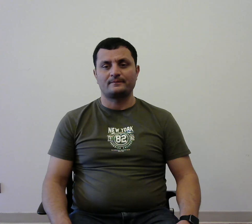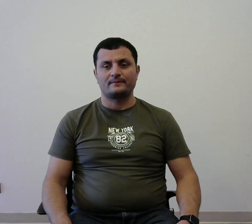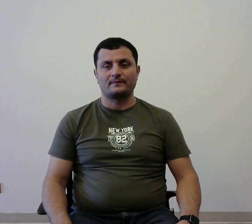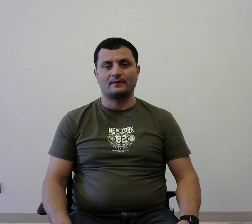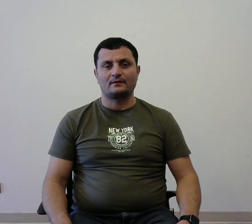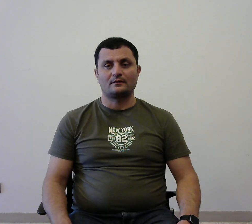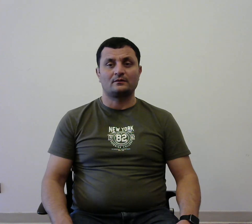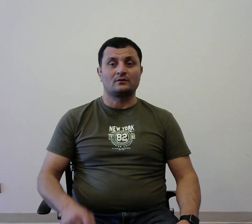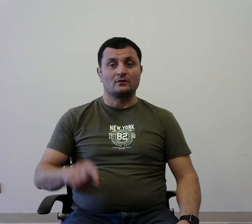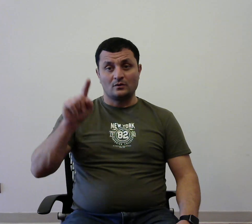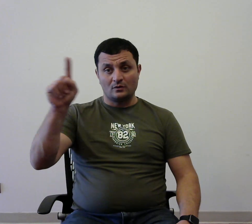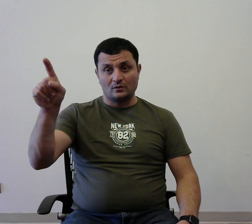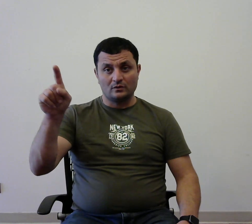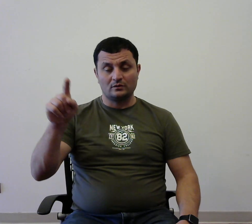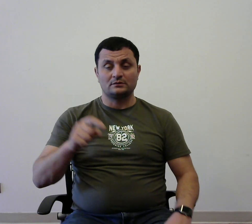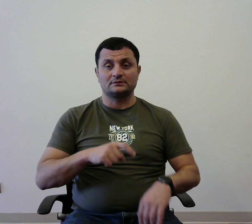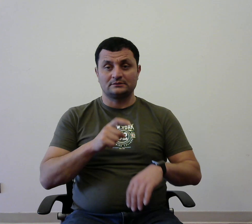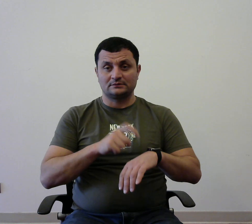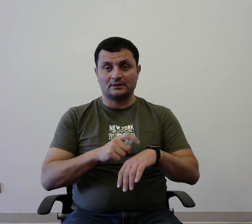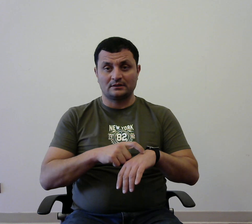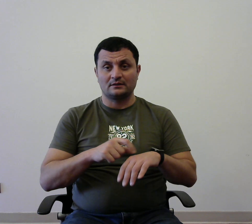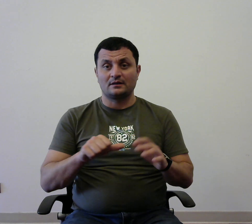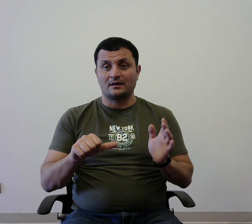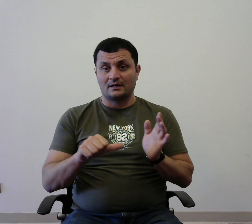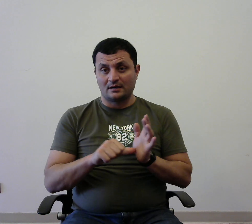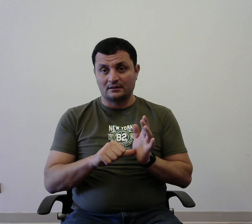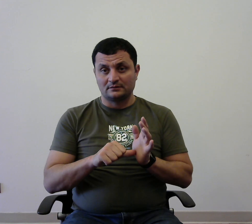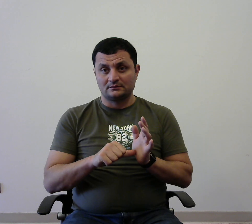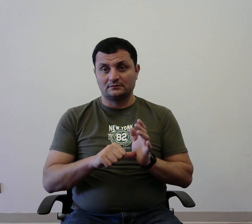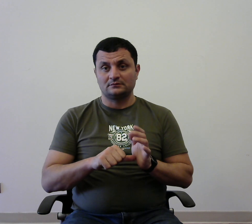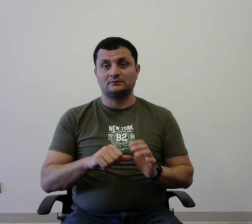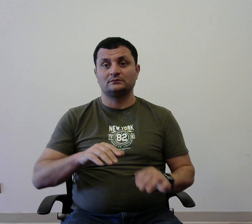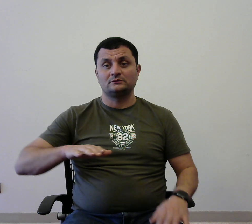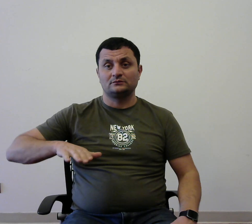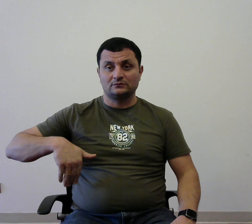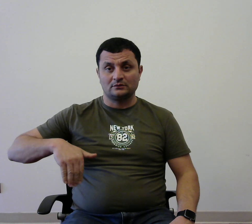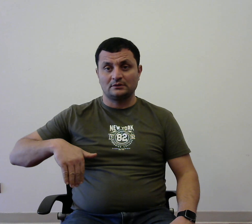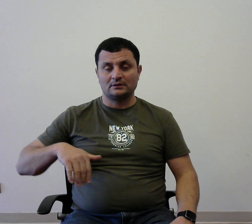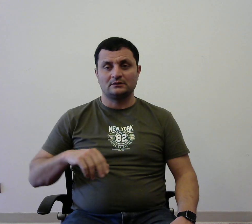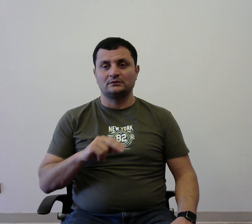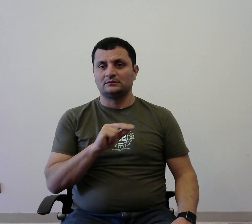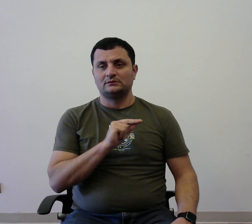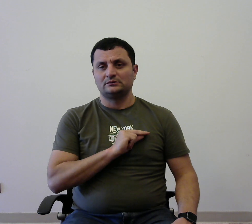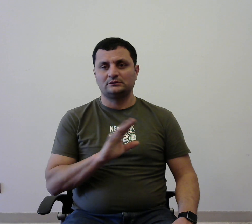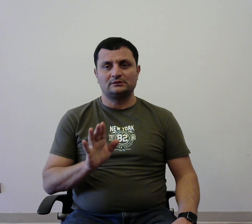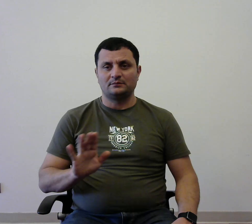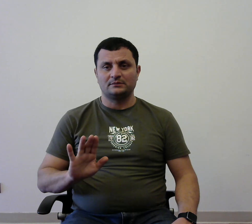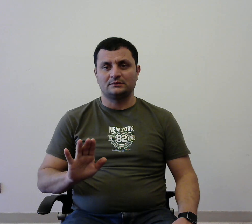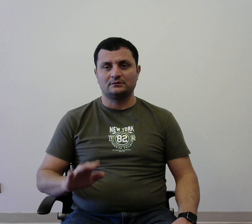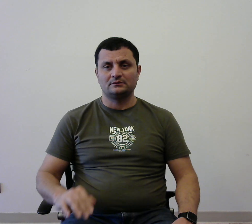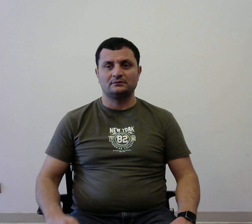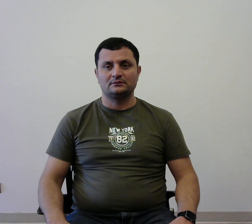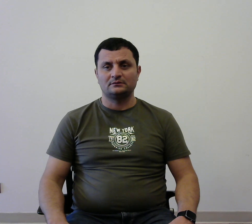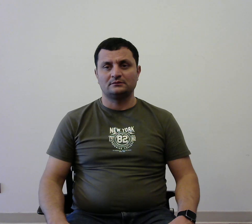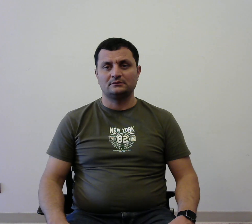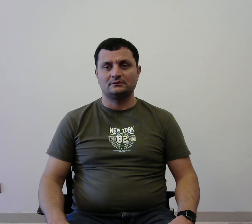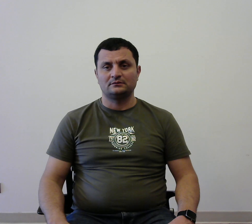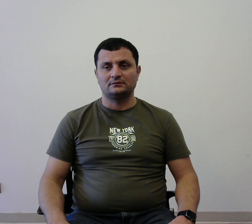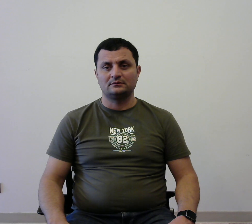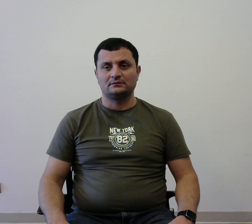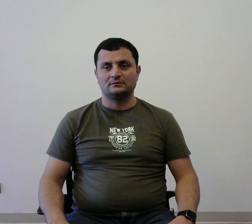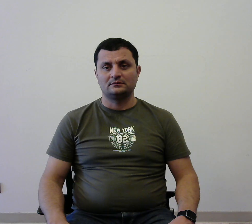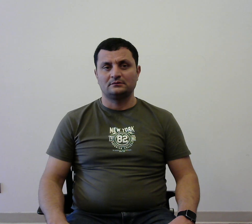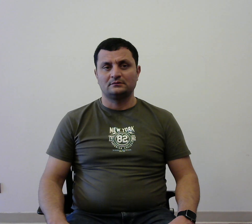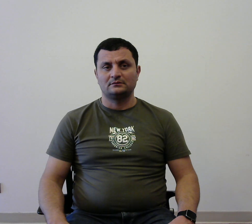O saat 6-dan sonra işləmir